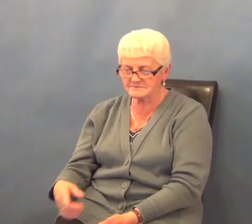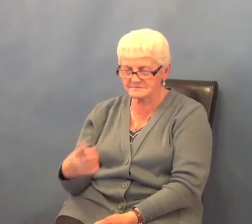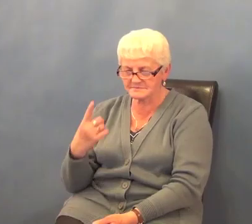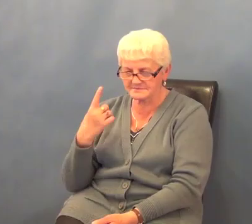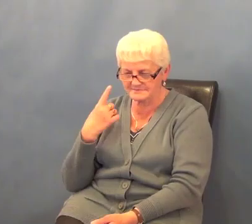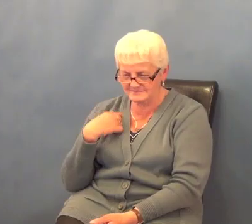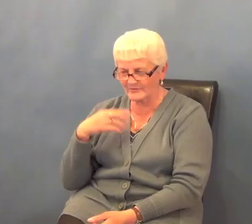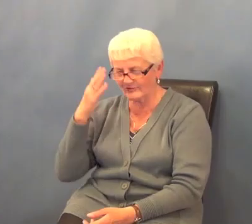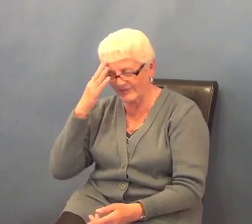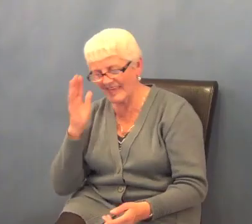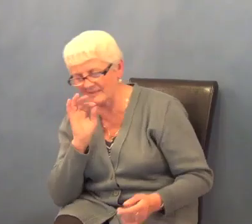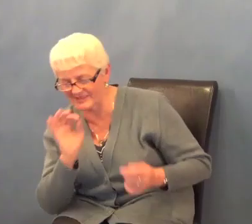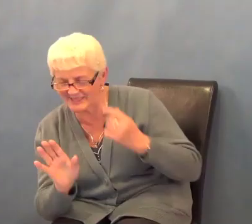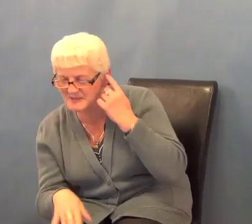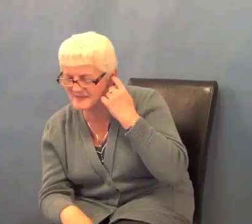Aha, już wiem., dobrze.